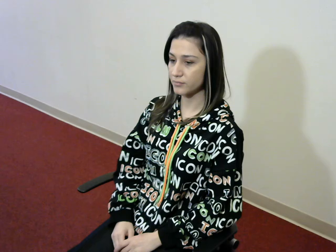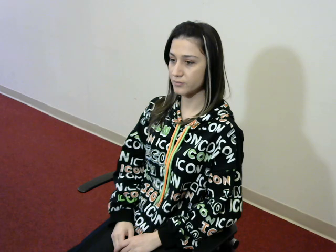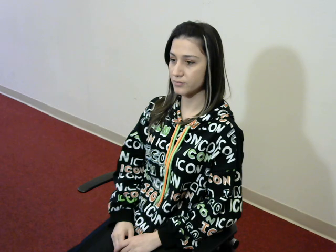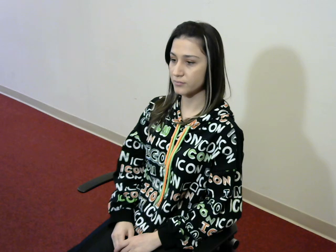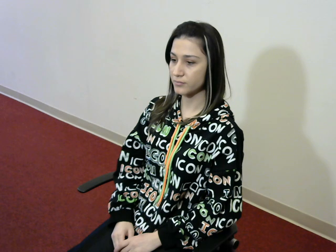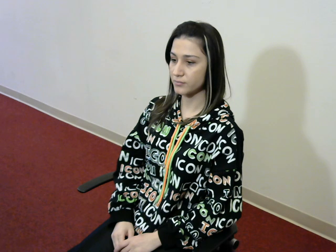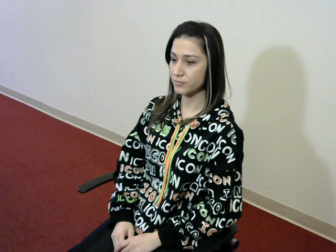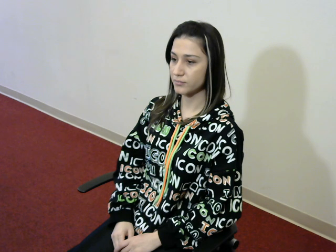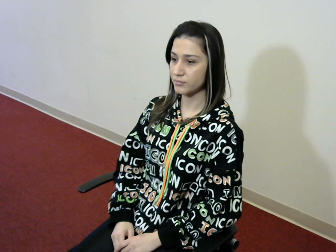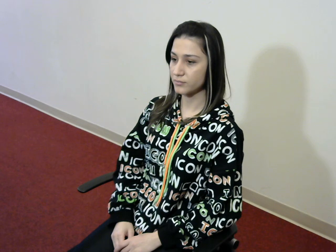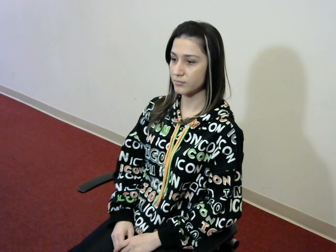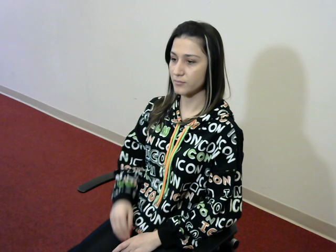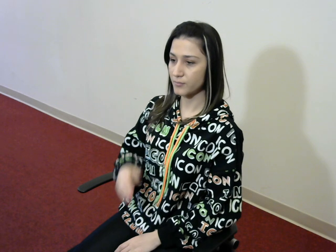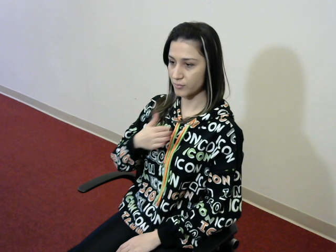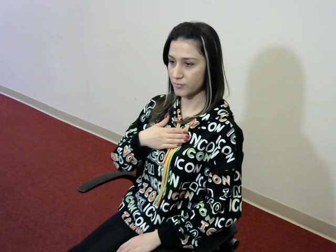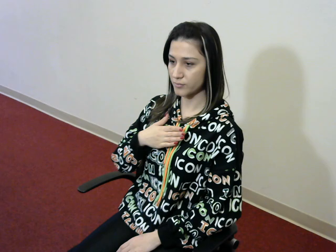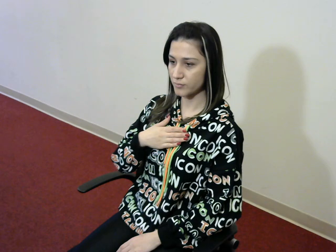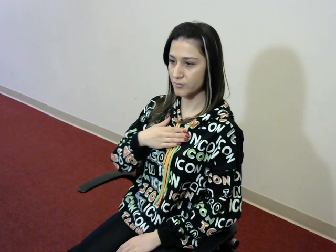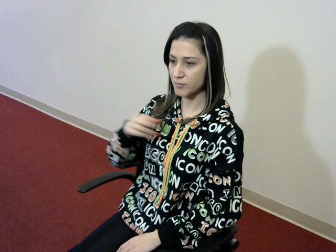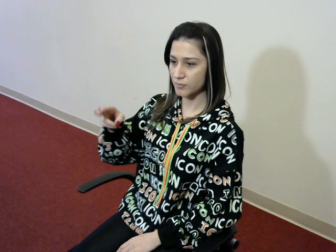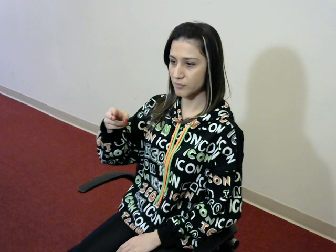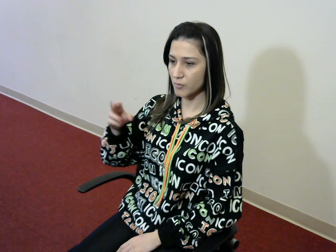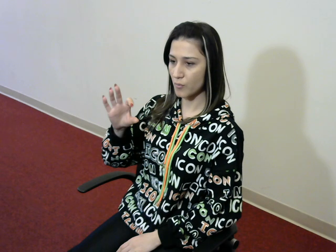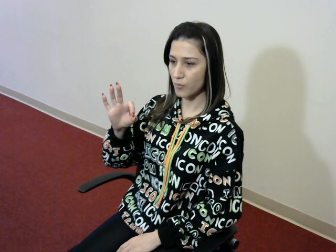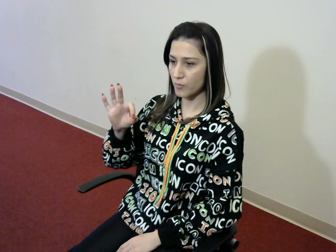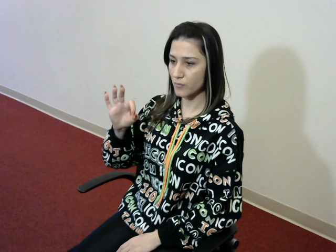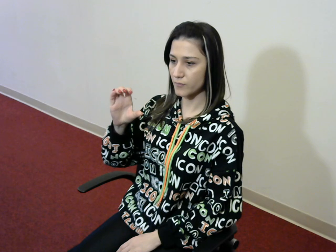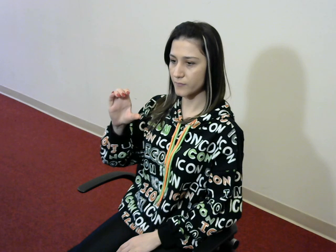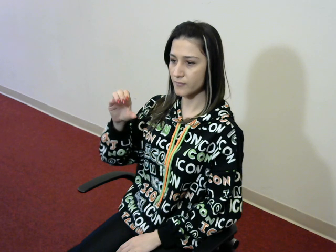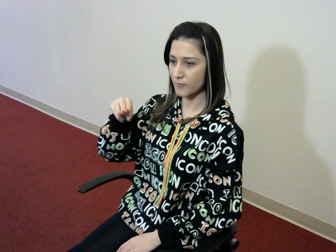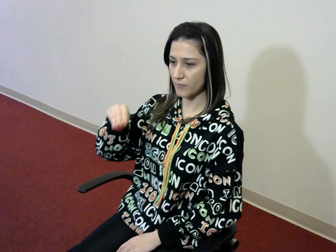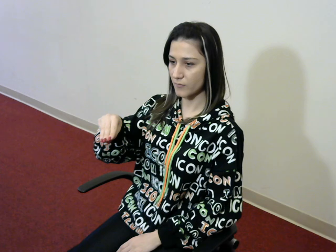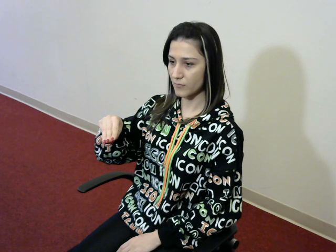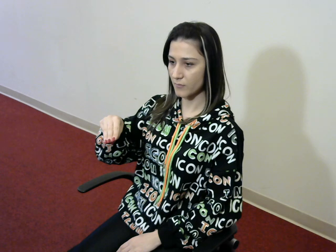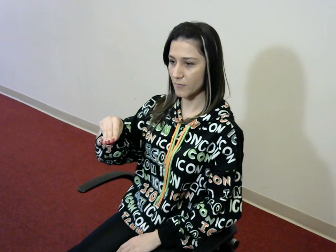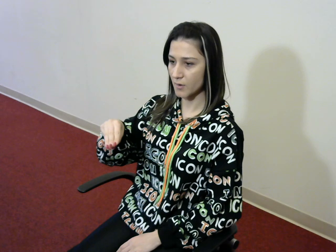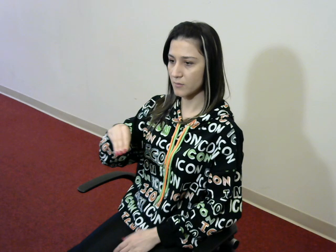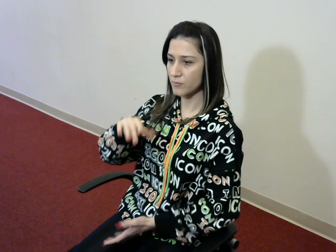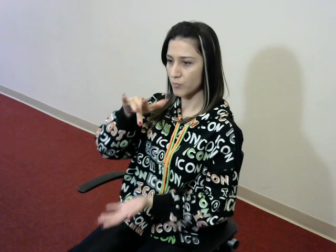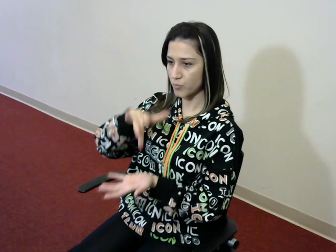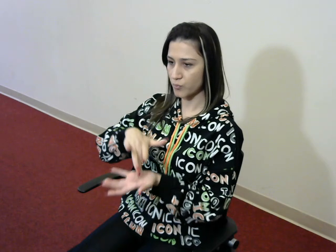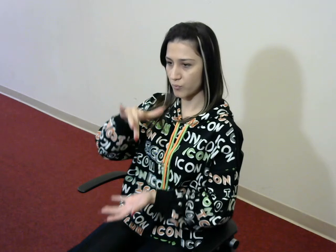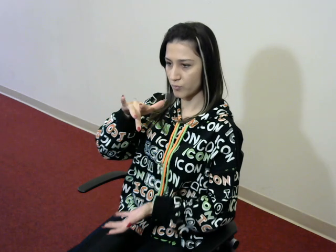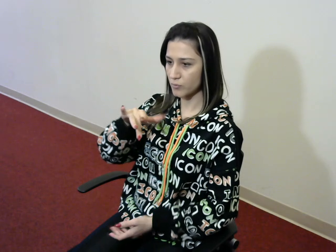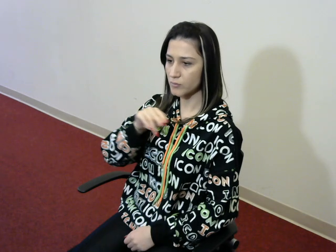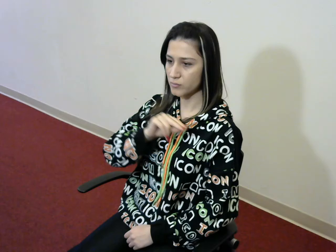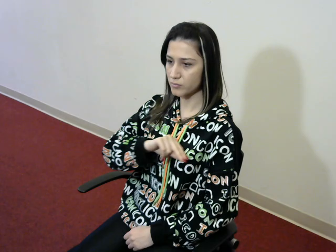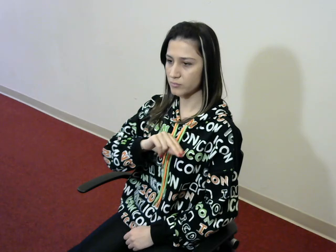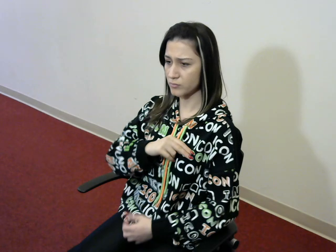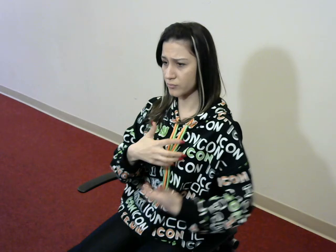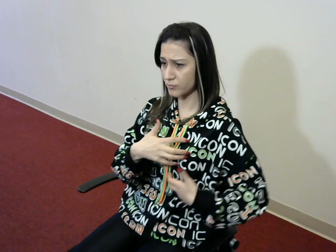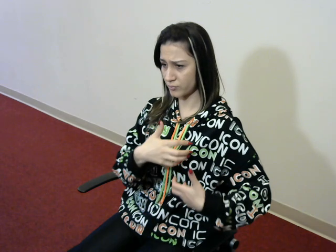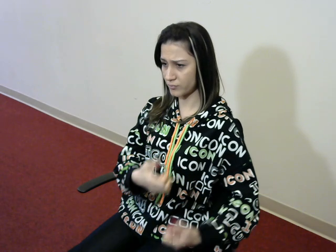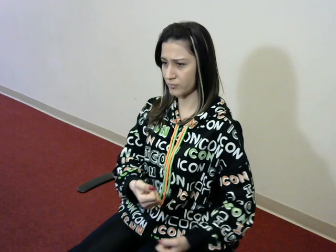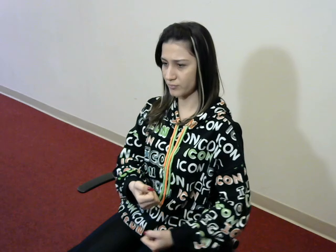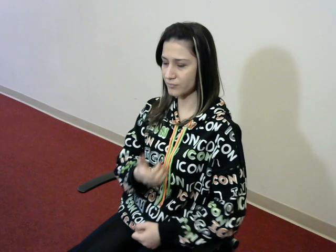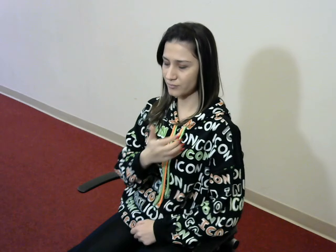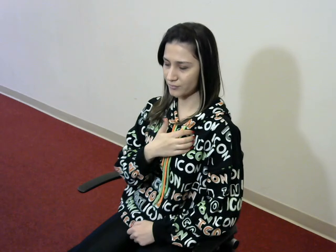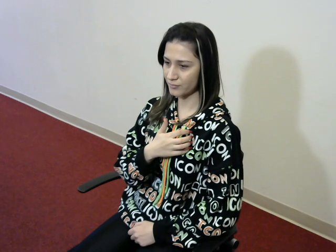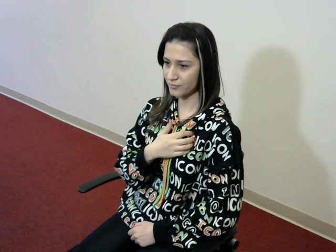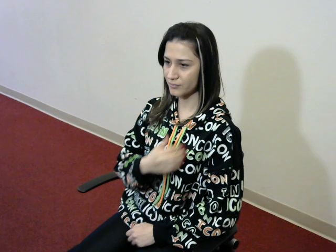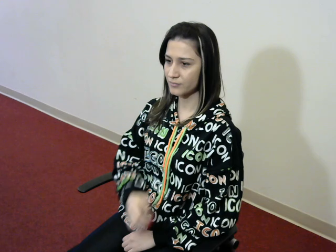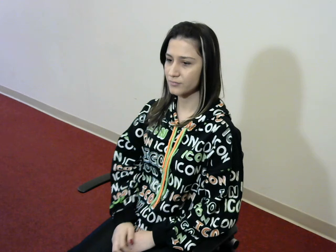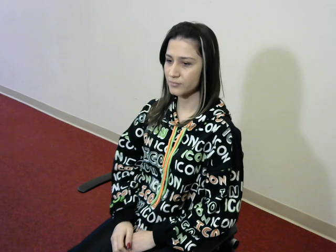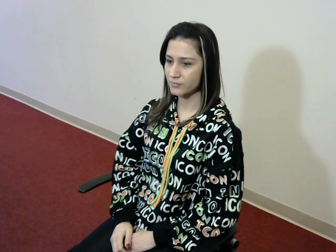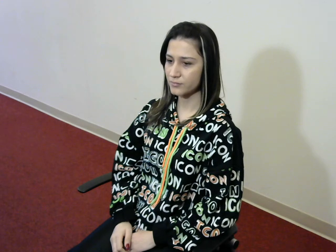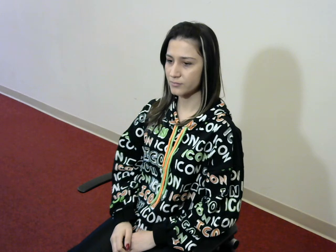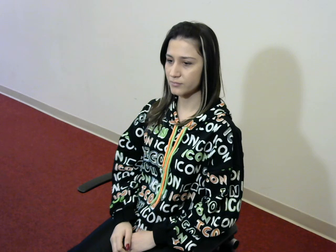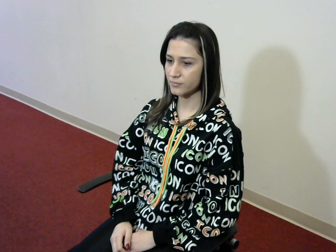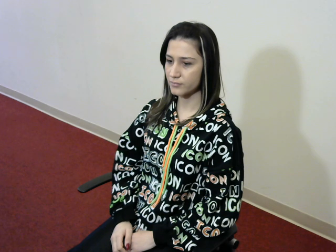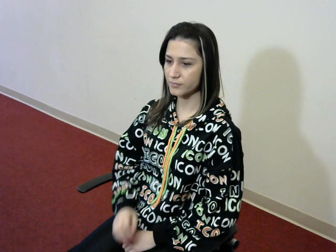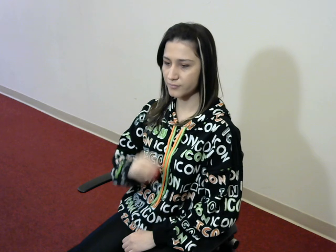Mən DOST Mərkəzində işə qəbul olmaq istəyirəm